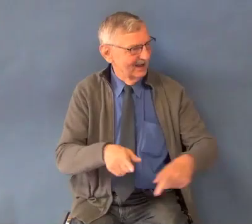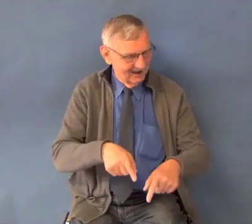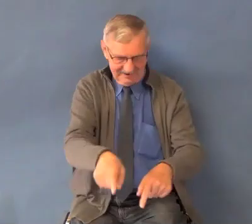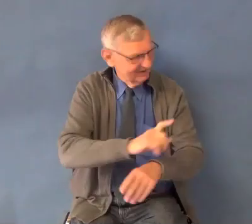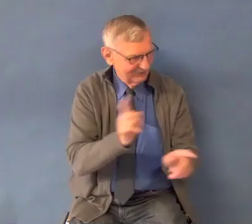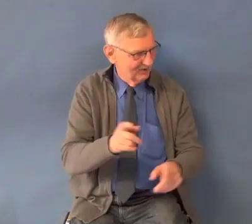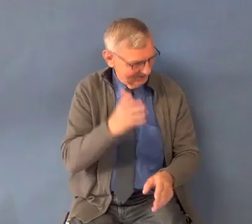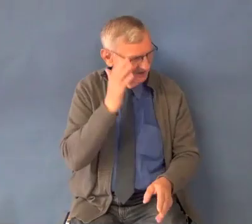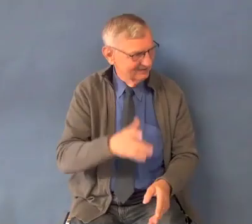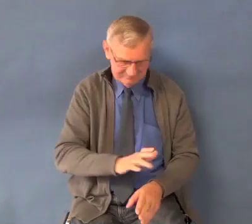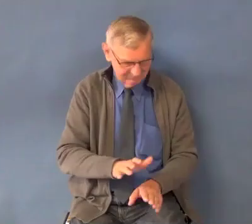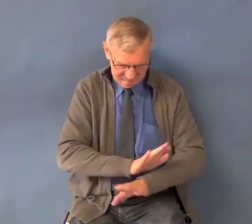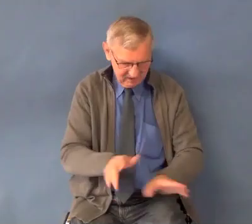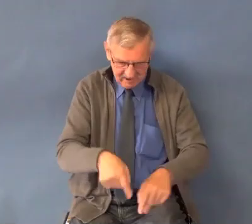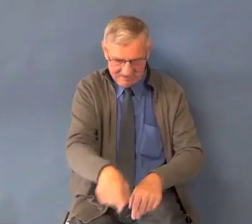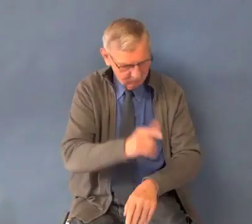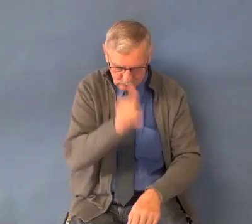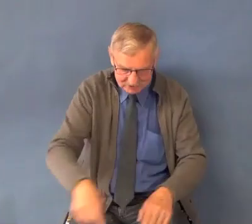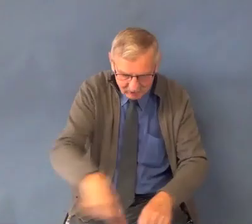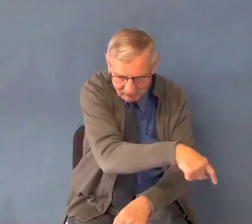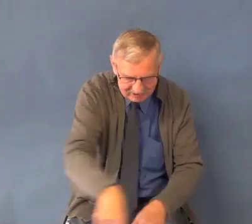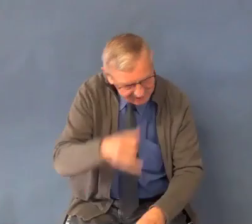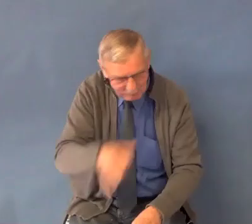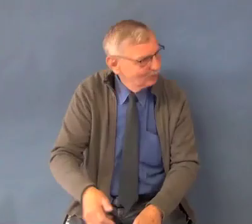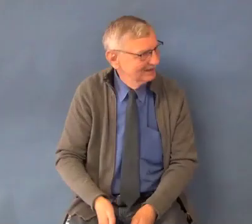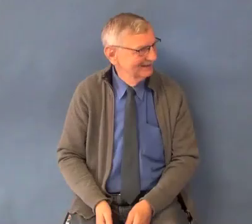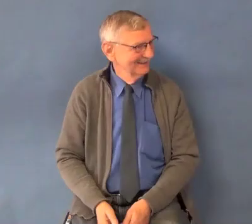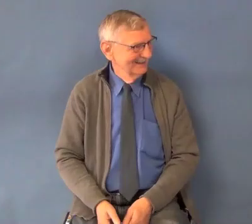Wiesz, tu nie wolno, tam gdzie te linie.